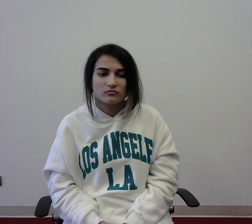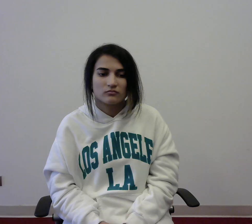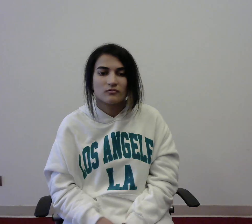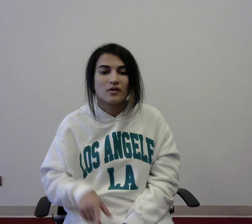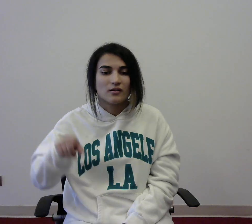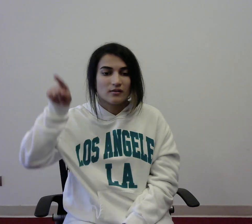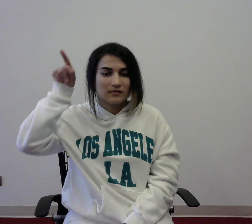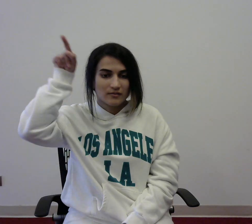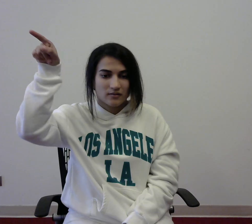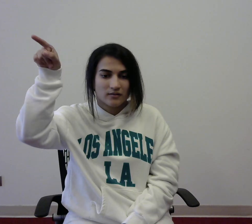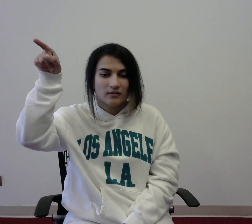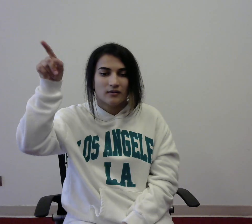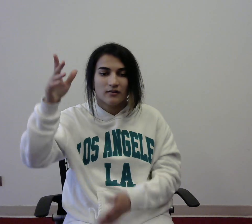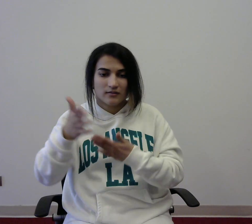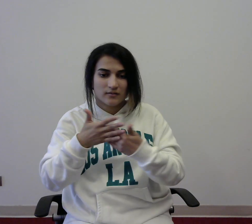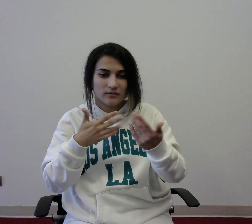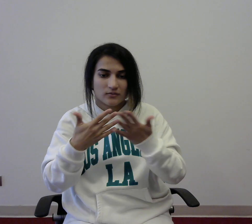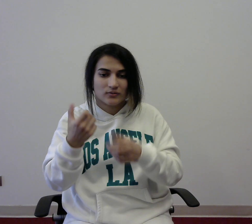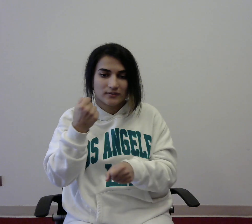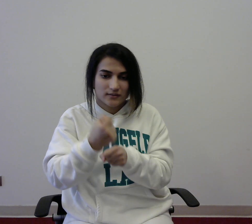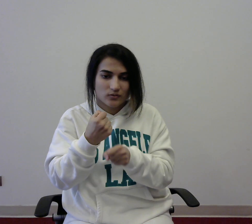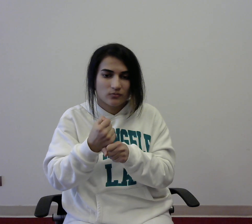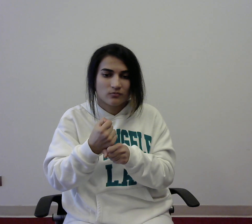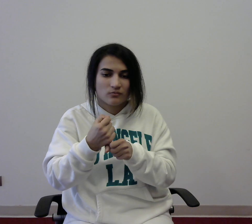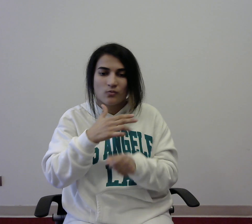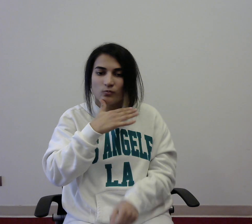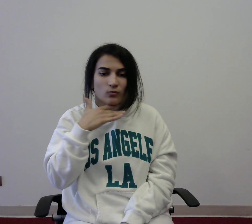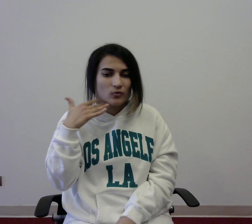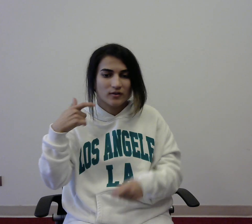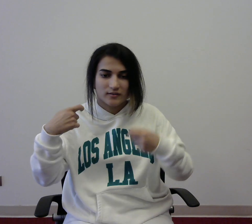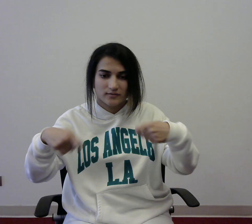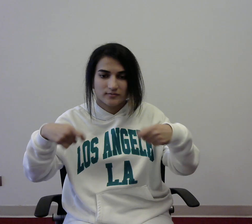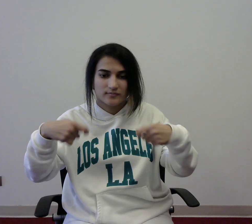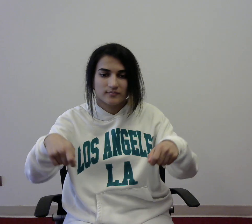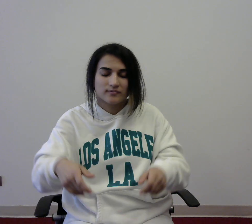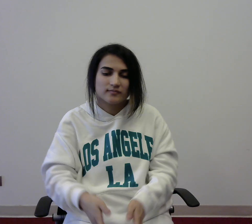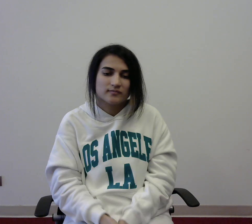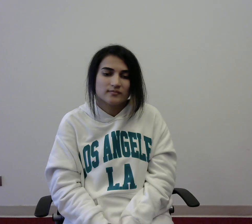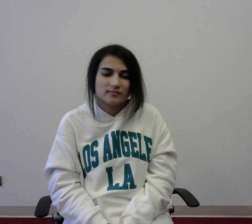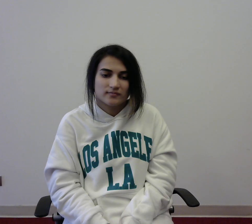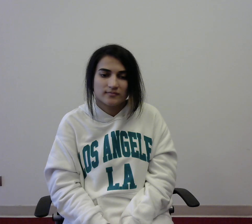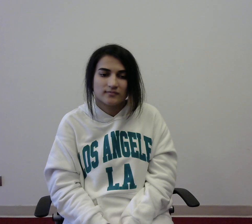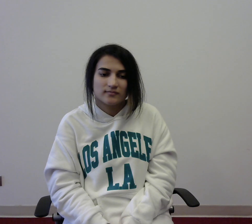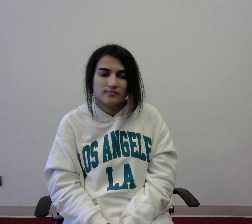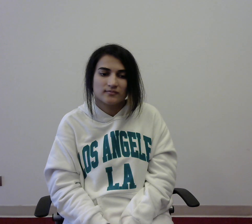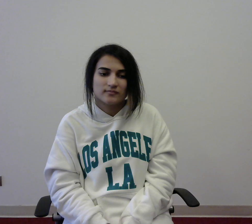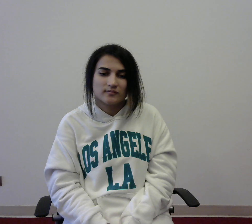Onun əl işləri çox satılır